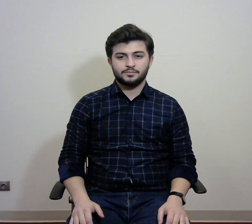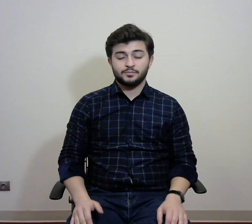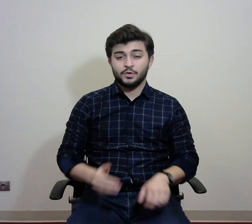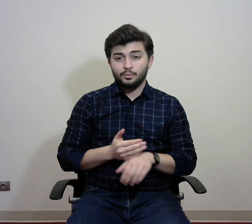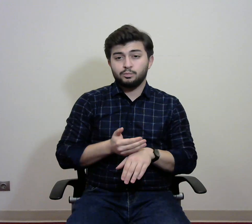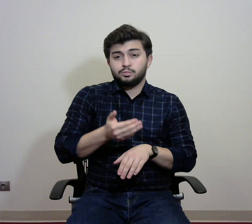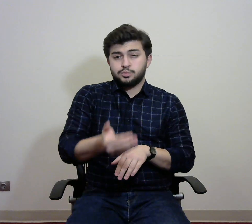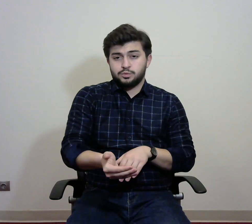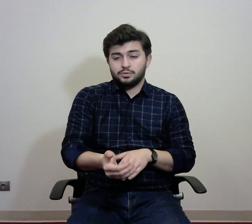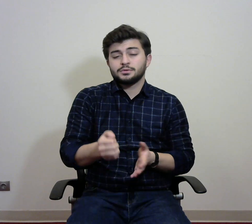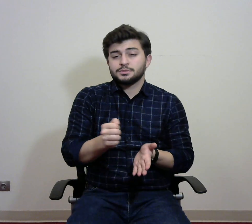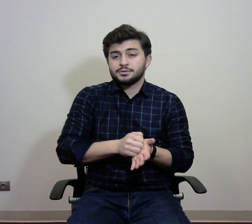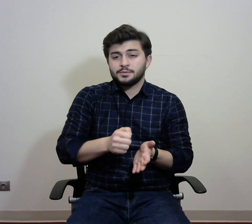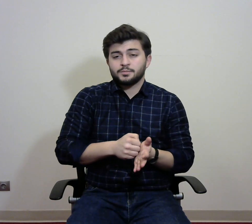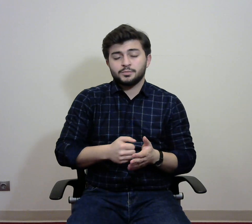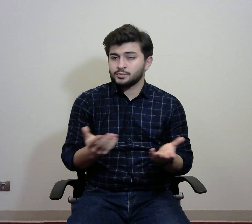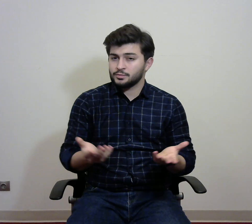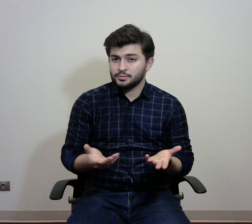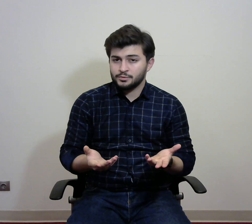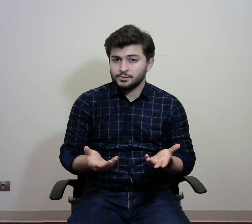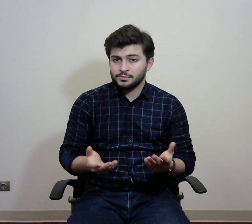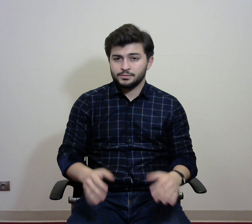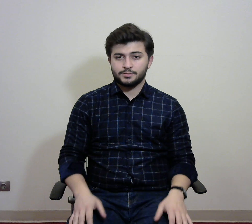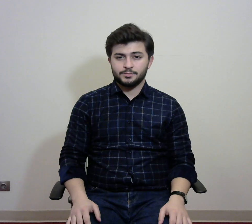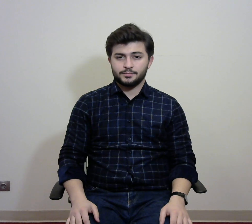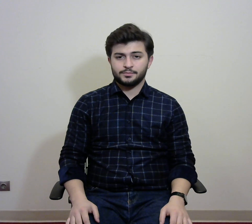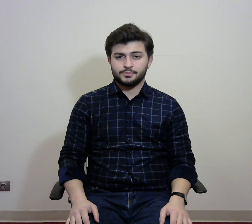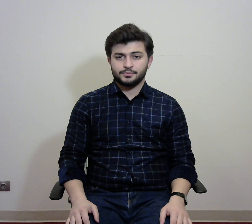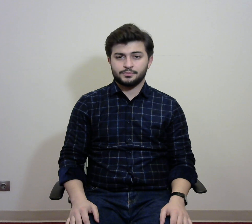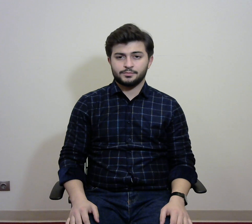Gecikməyinizin səbəbi nədir?